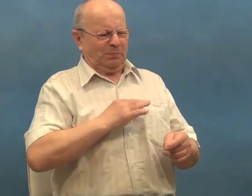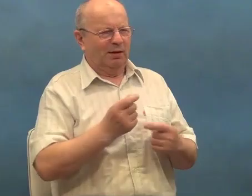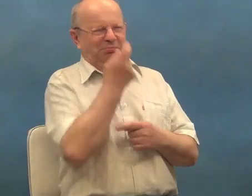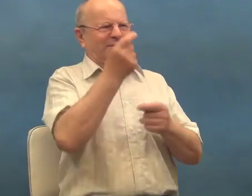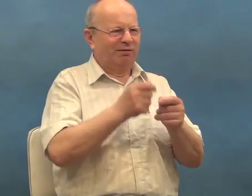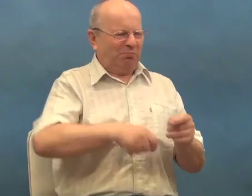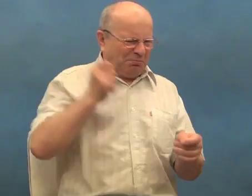Charlie Chaplin cały czas rzucał tę masę w tył.